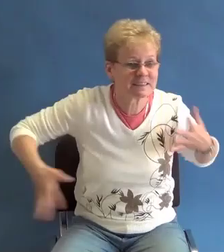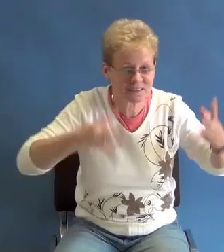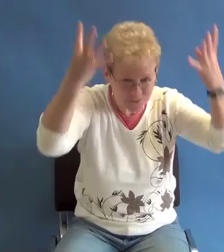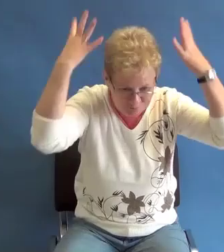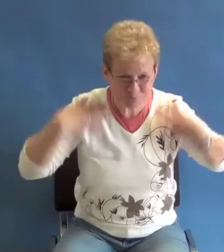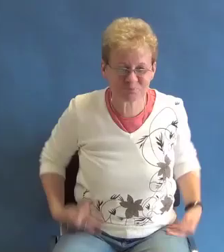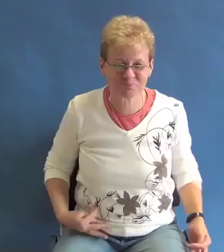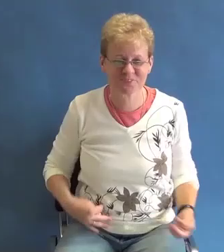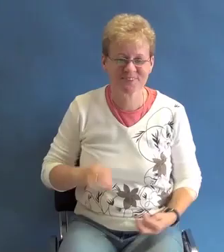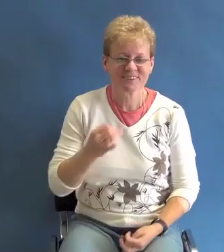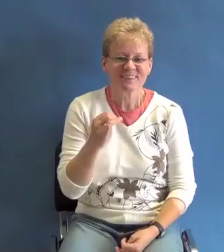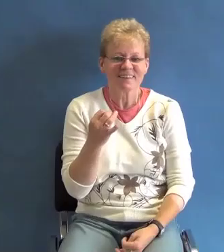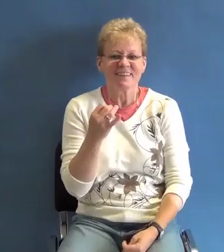Biegł i wskoczył w ubranie.